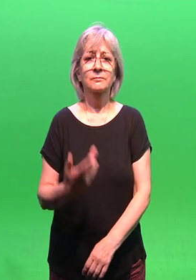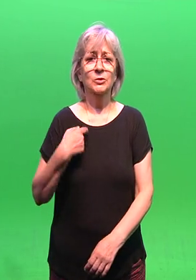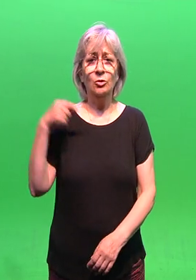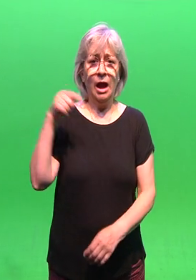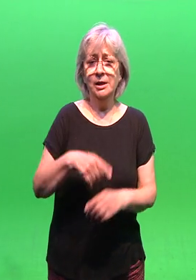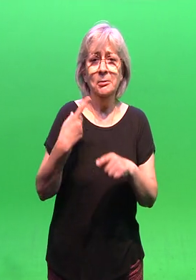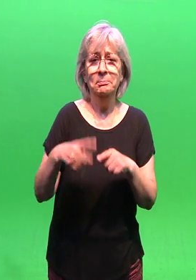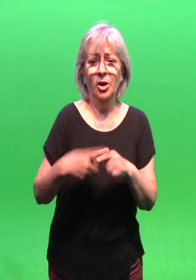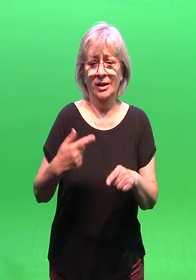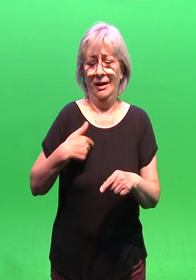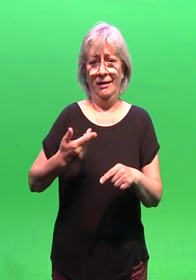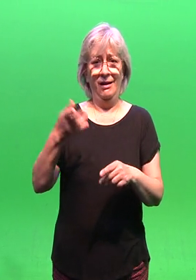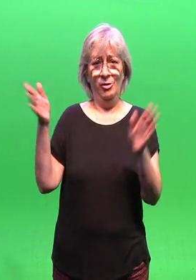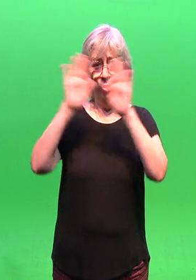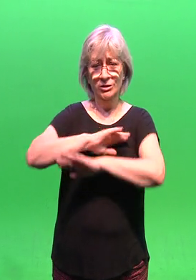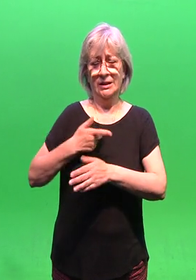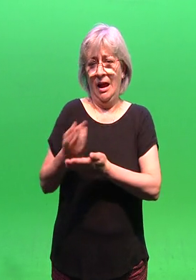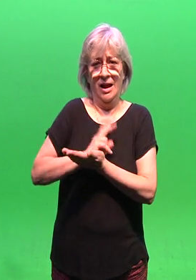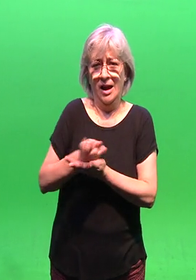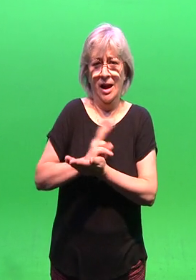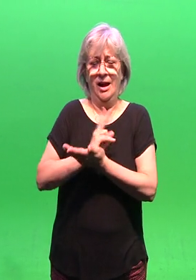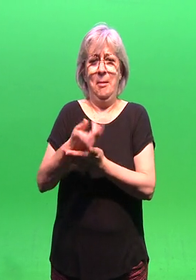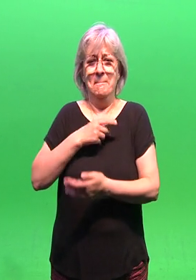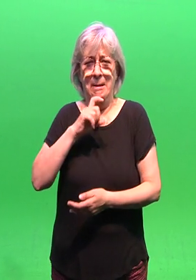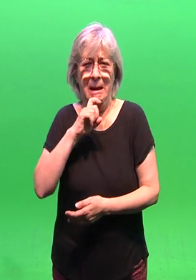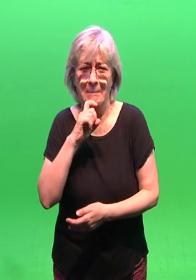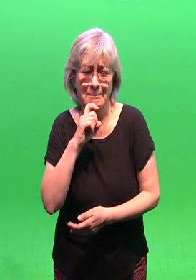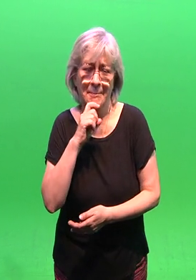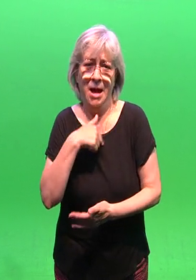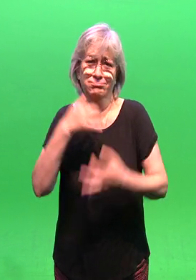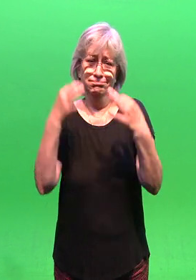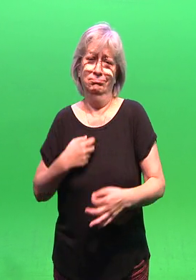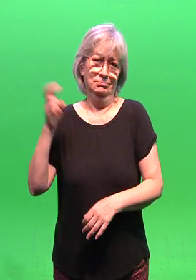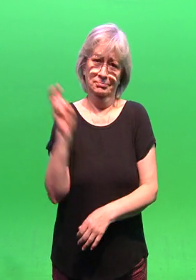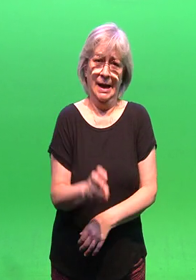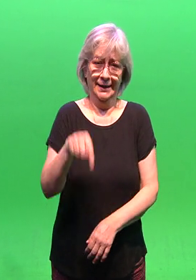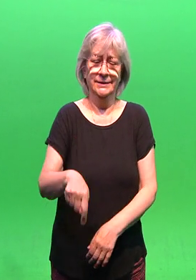Vinc perquè he estat tota la nit sense dormir perquè em feia molt de mal, al final he vingut aquí.